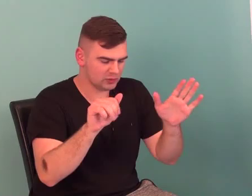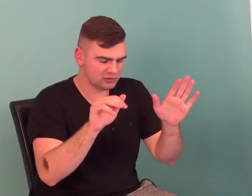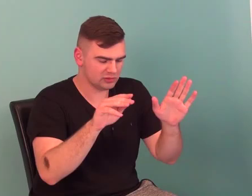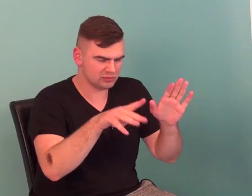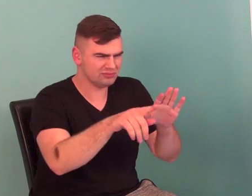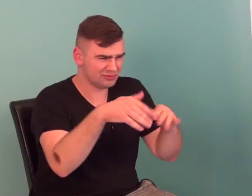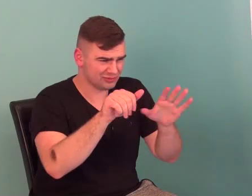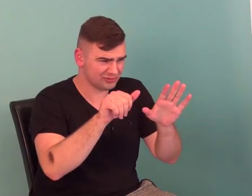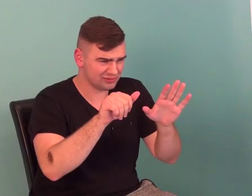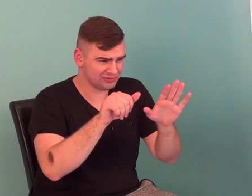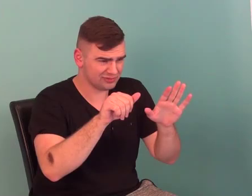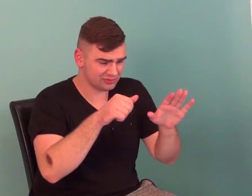Kończysz o szóstej?